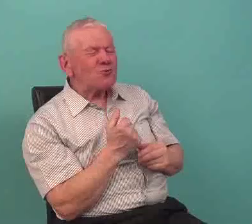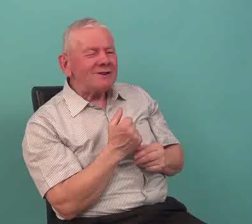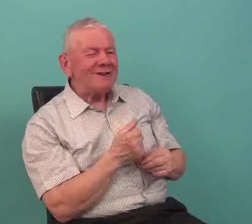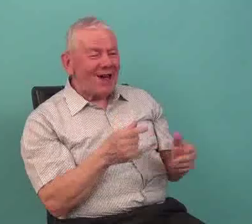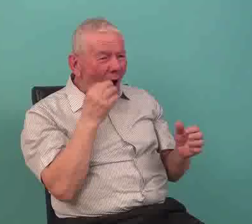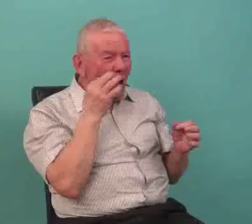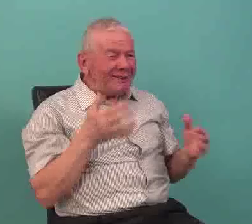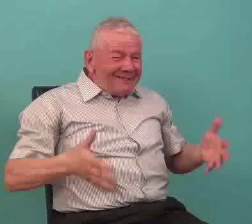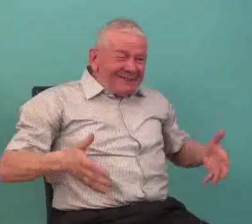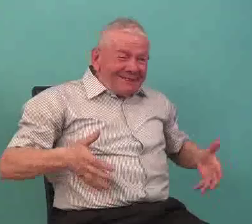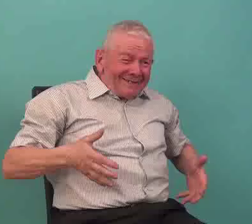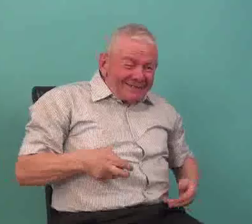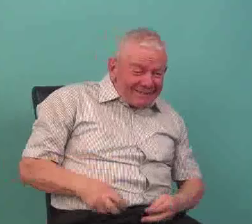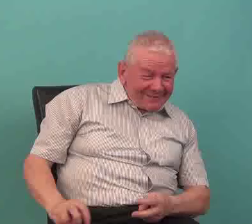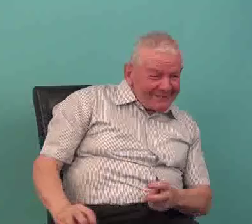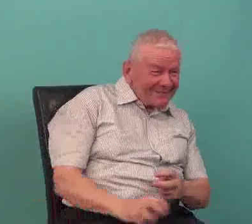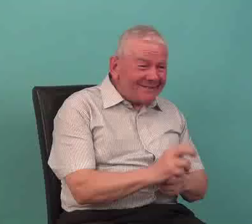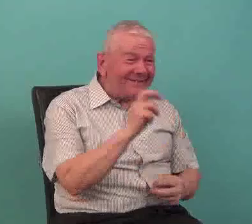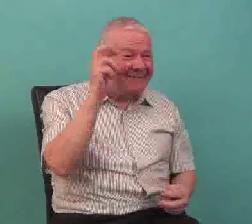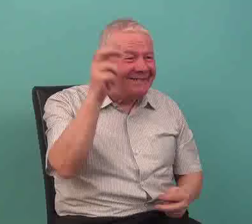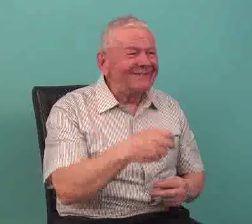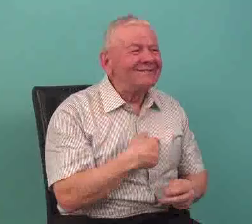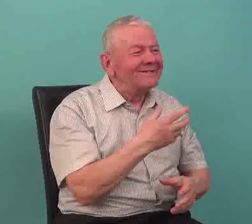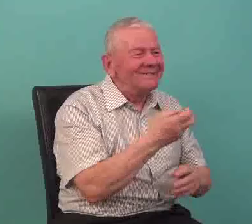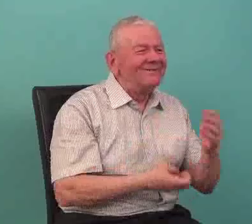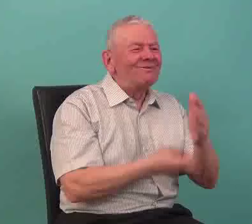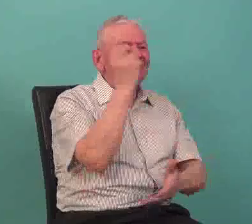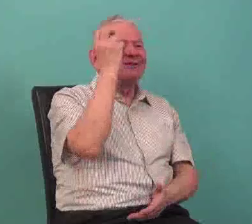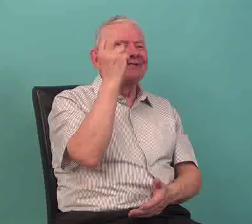Kot szybko biegnie na dół, a potem do góry, ale zostaje wyrzucony.